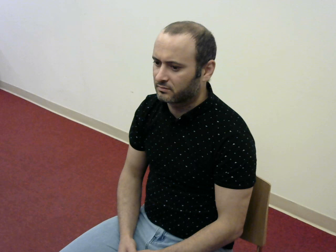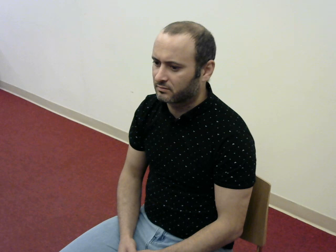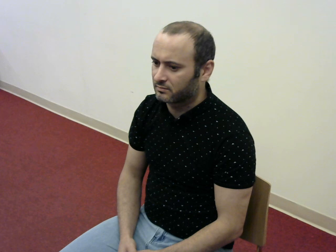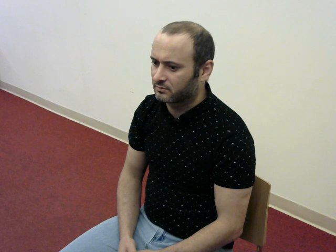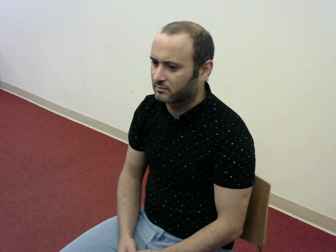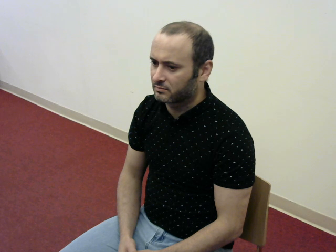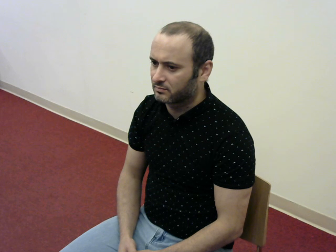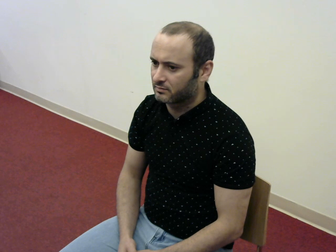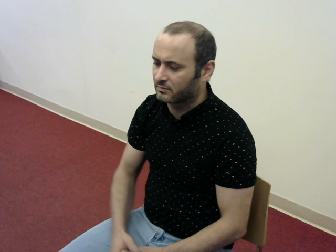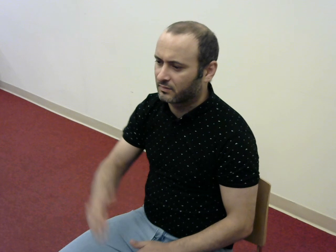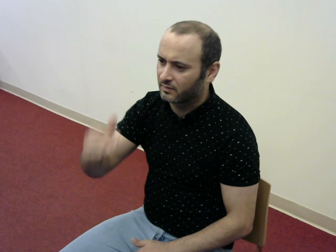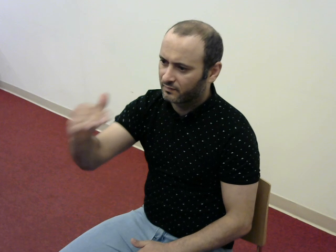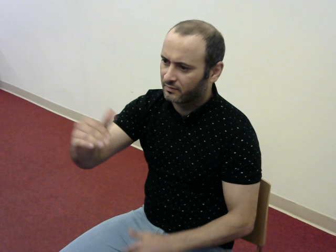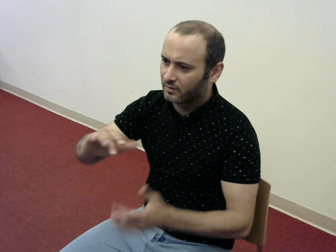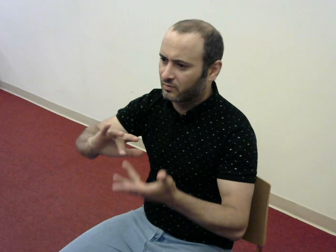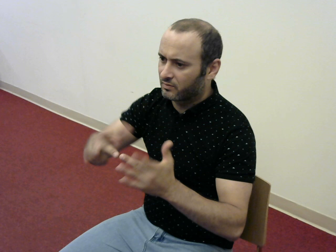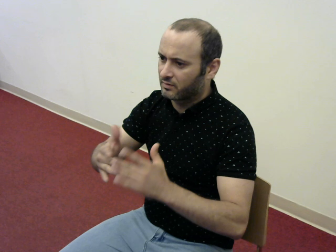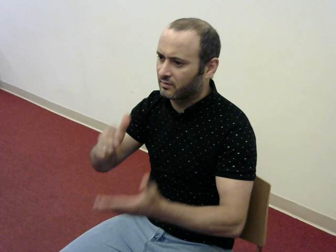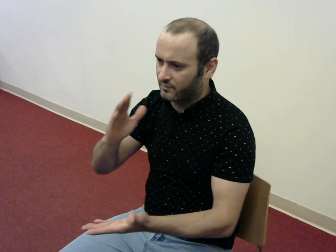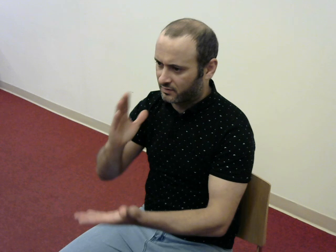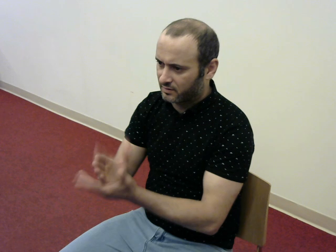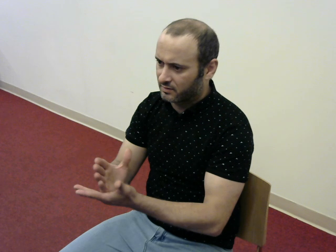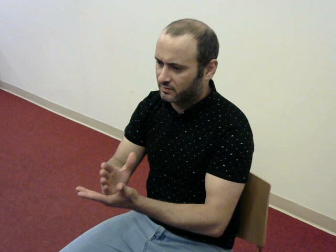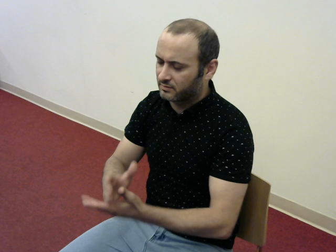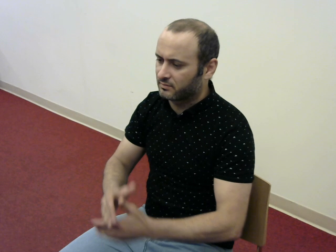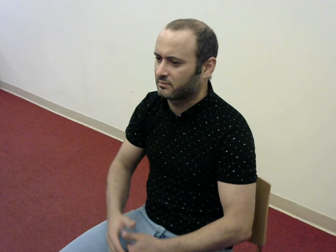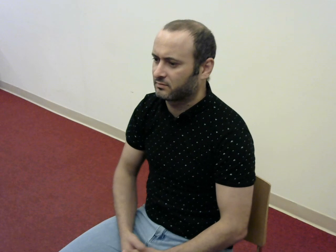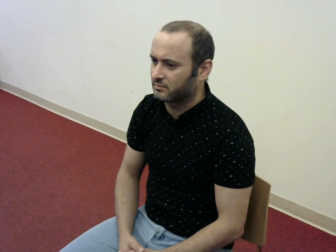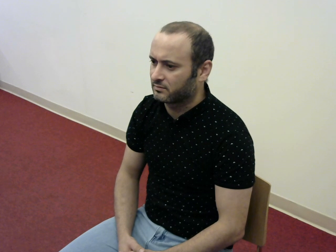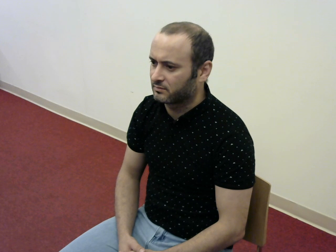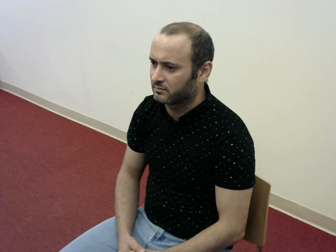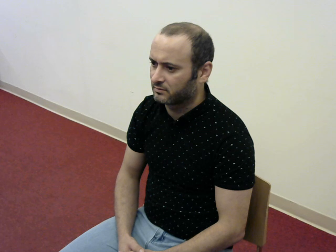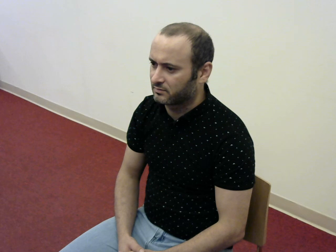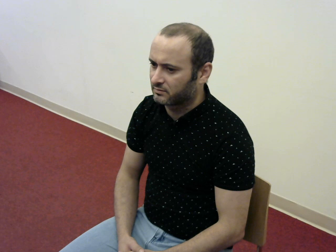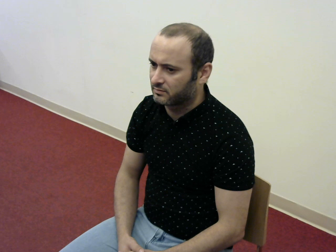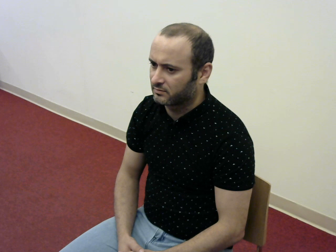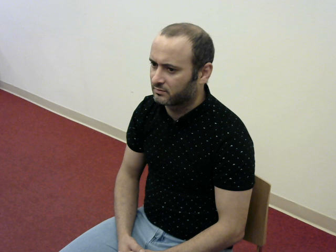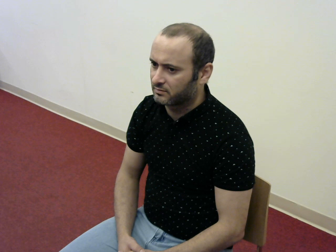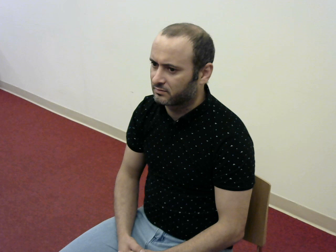Sizdə internet varmı?